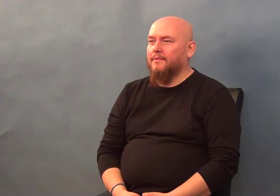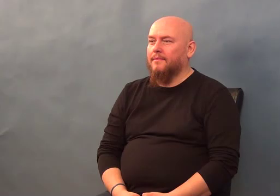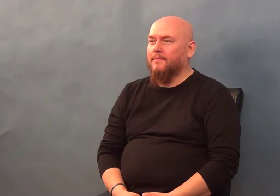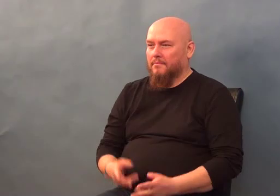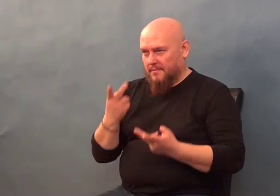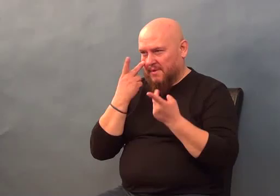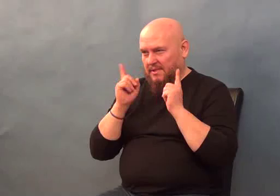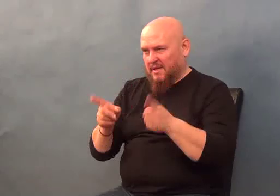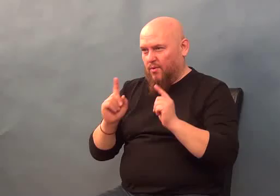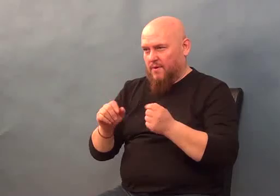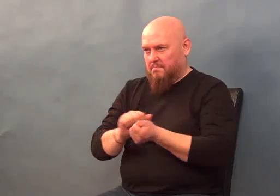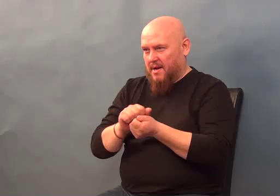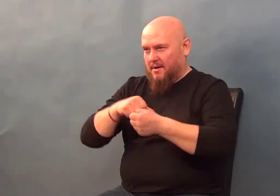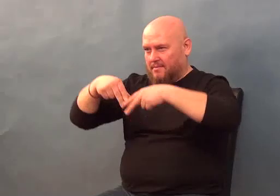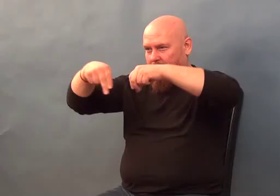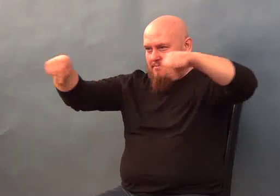Nie zauważył rozwieszonego prania.